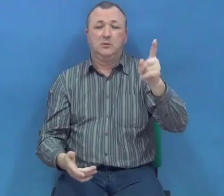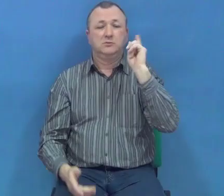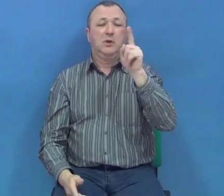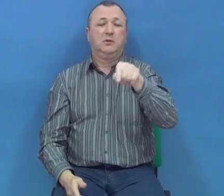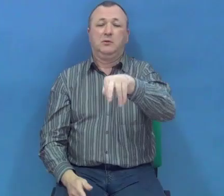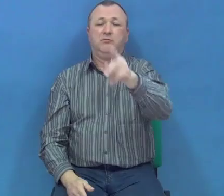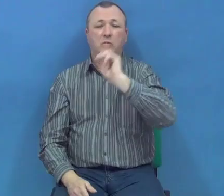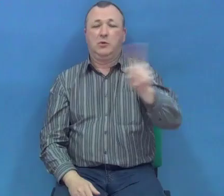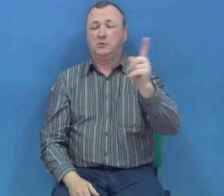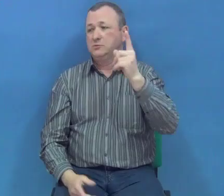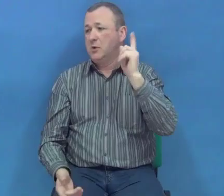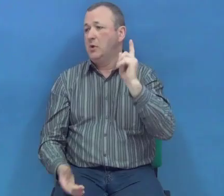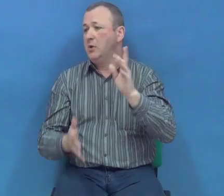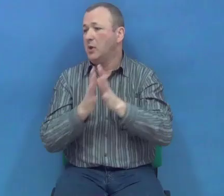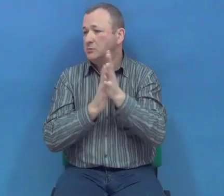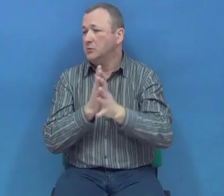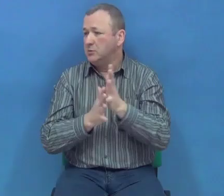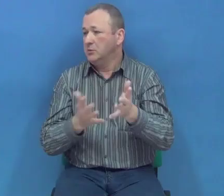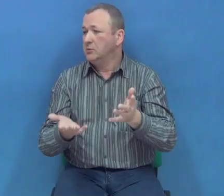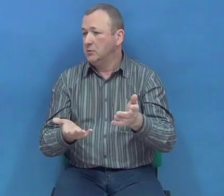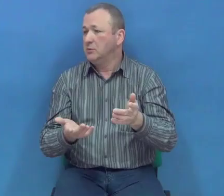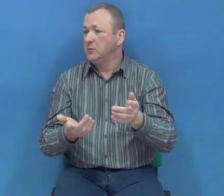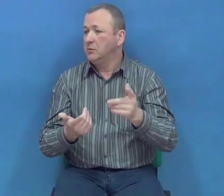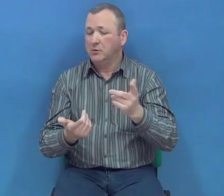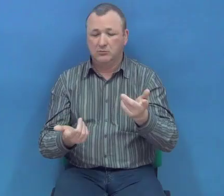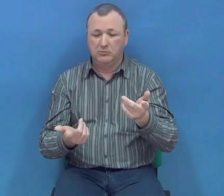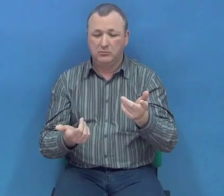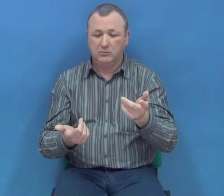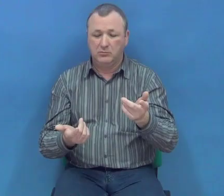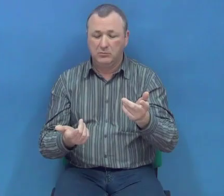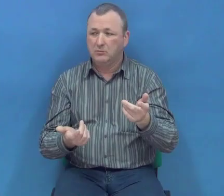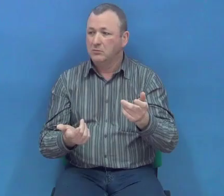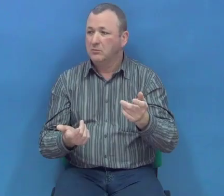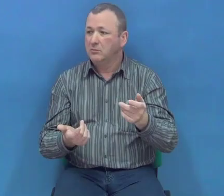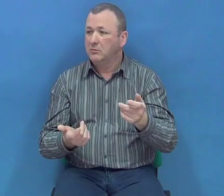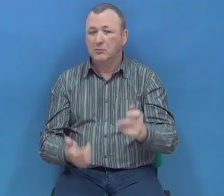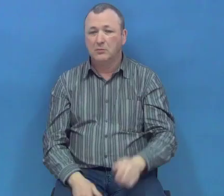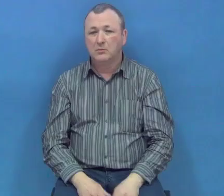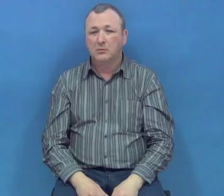Znak skreślony, to znaczy, że jest zakaz wchodzenia do lasu.